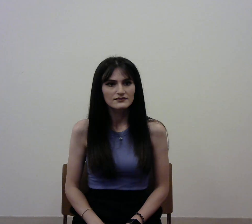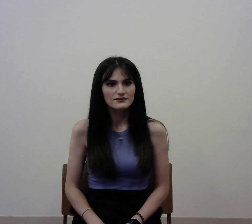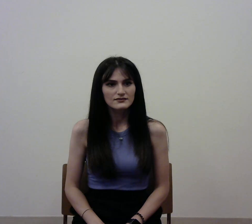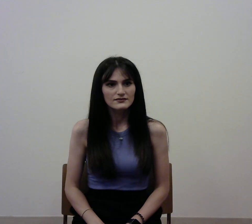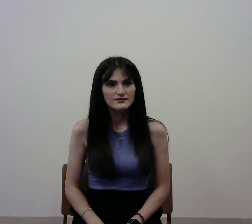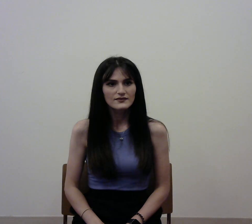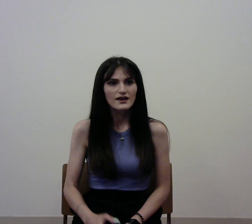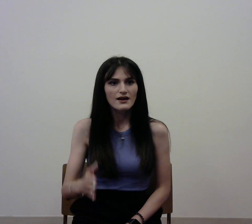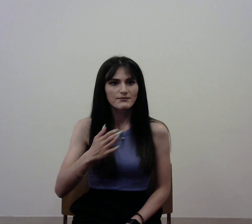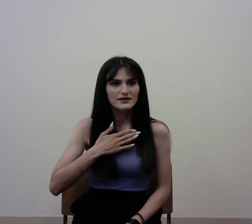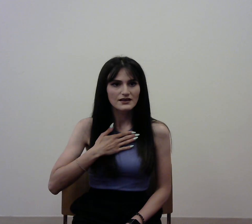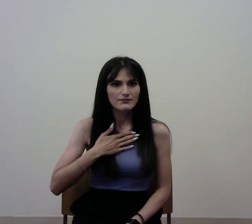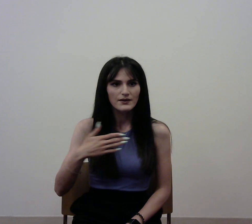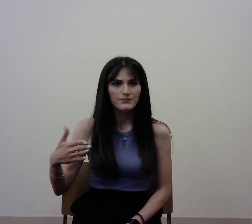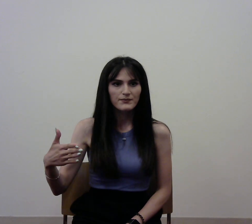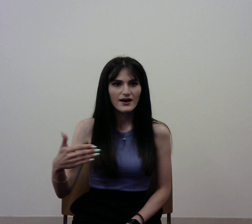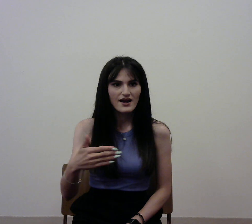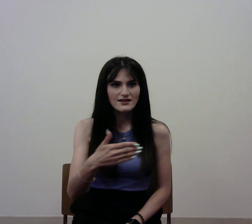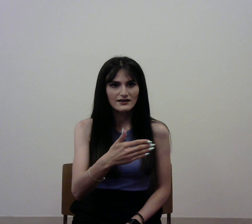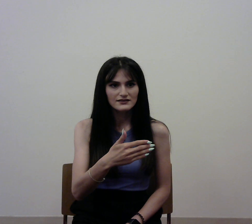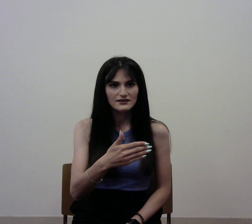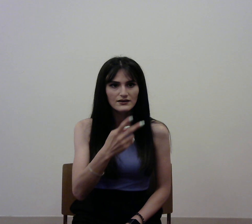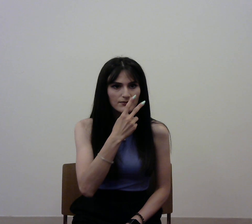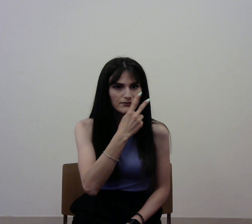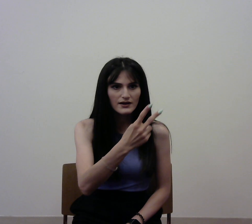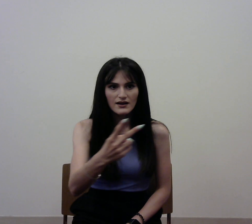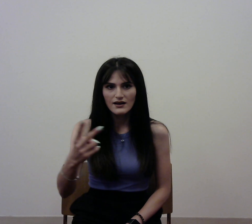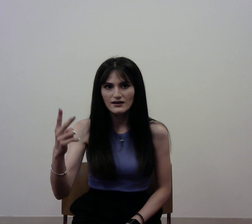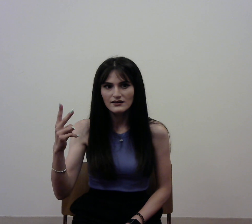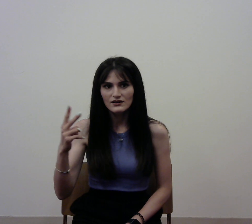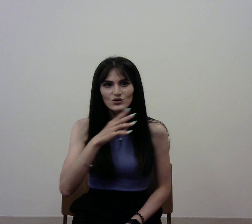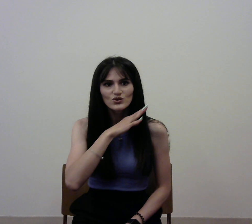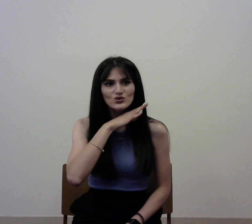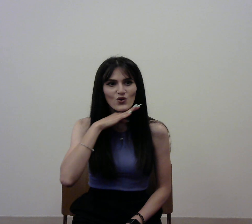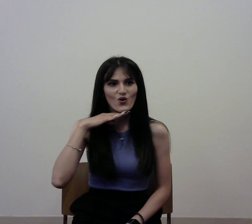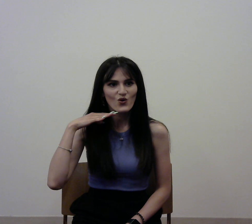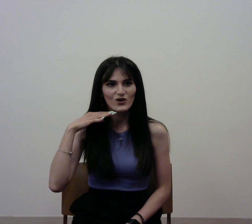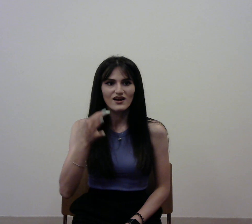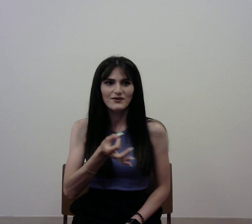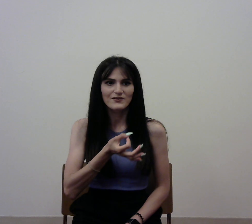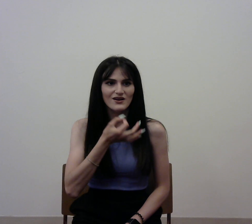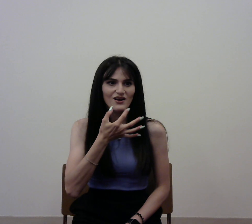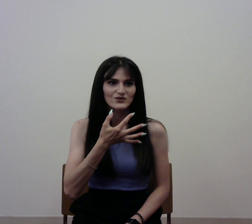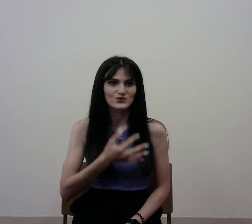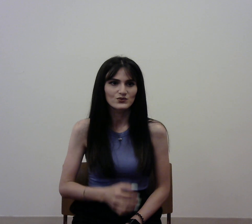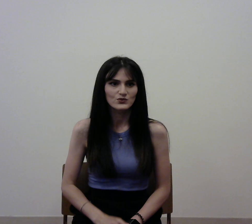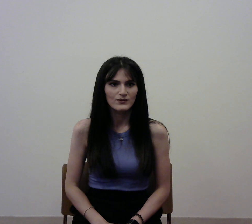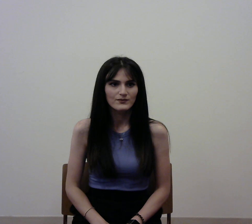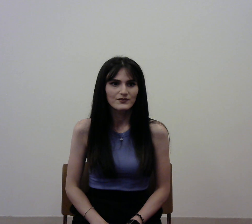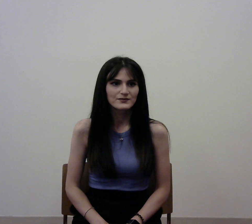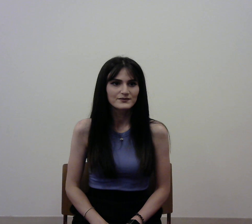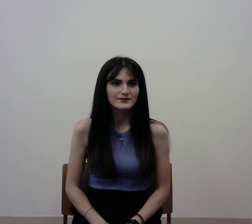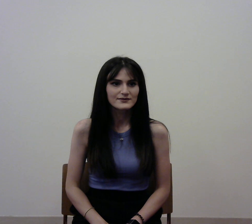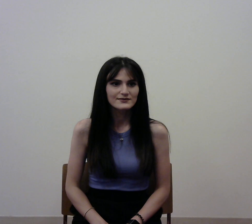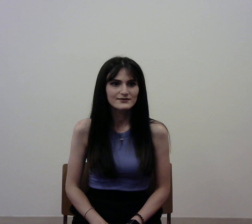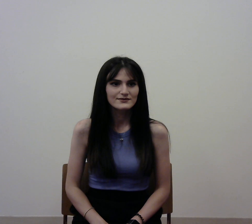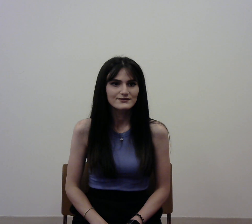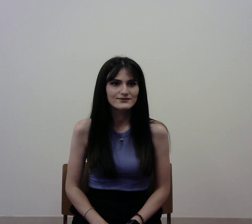Mənim balıqlara baxmaqdan çox xoşum gəlir